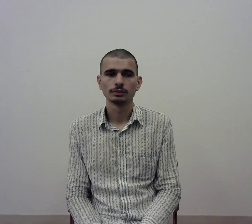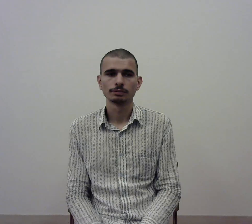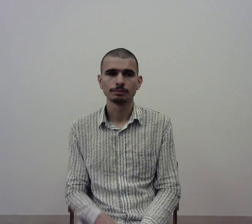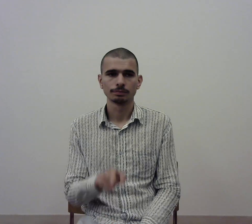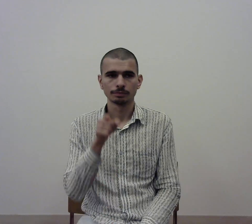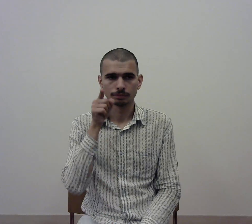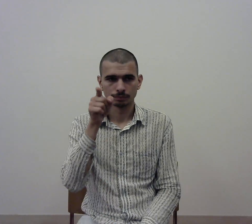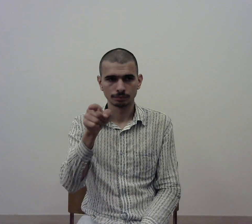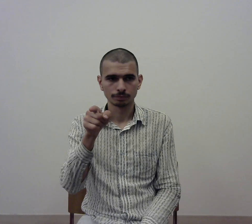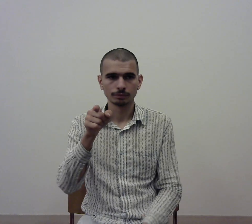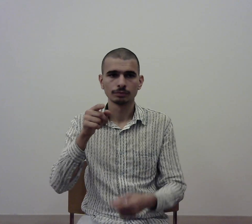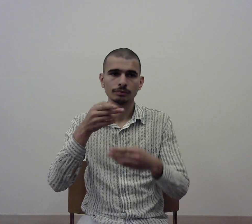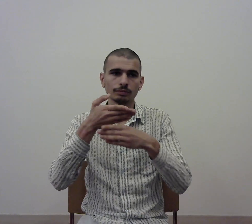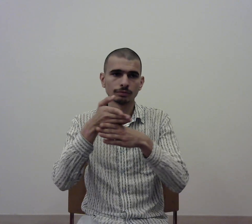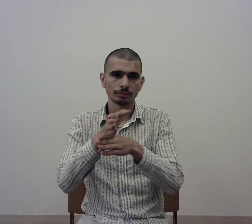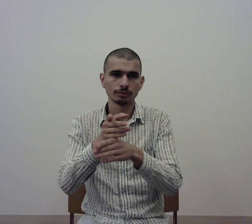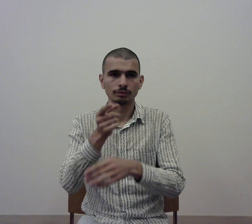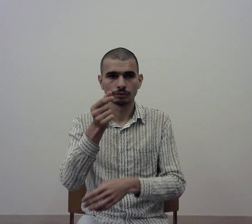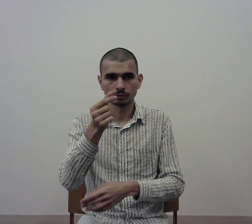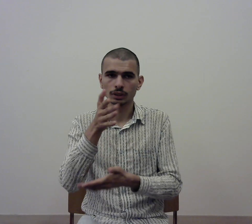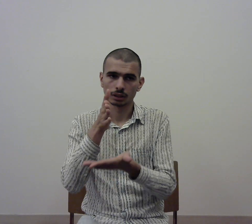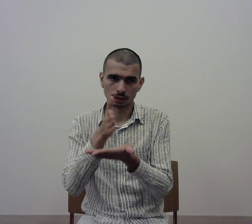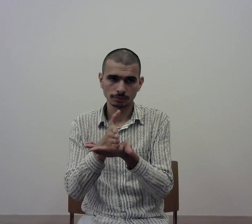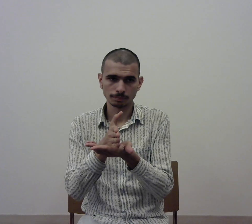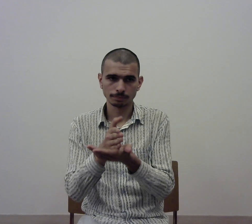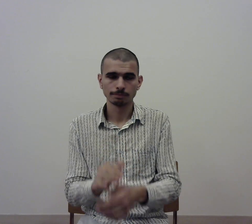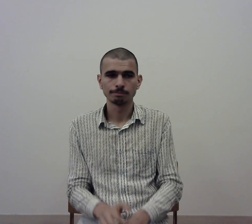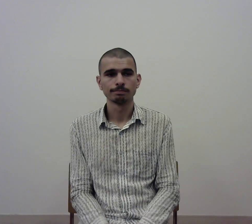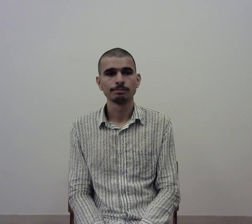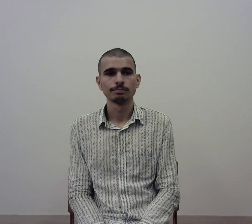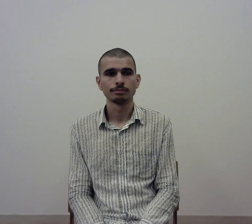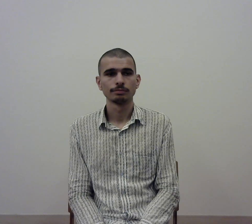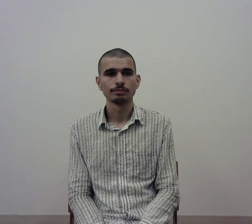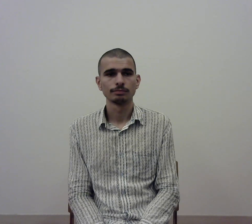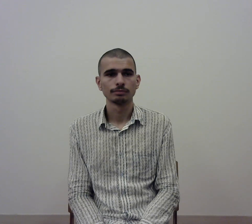Sizdə xırda pul varmı?